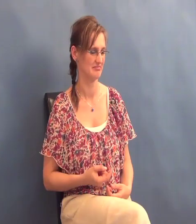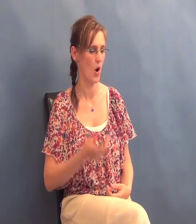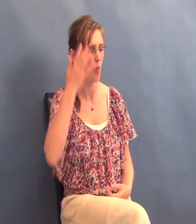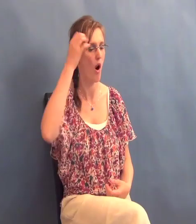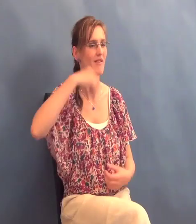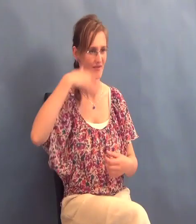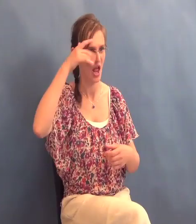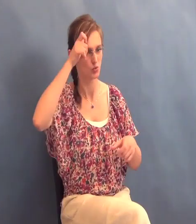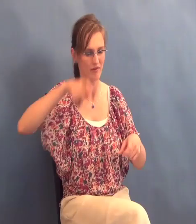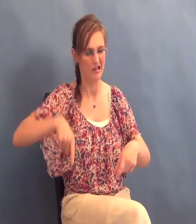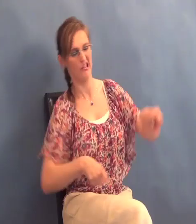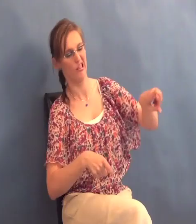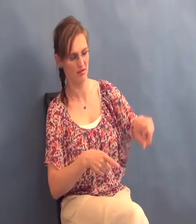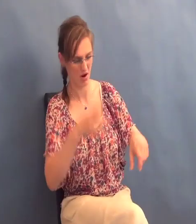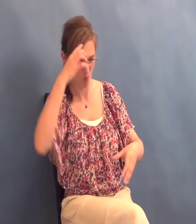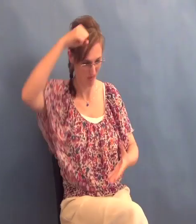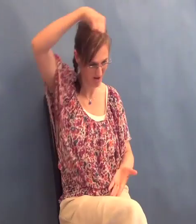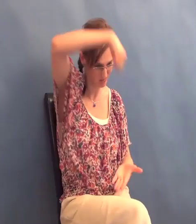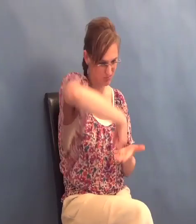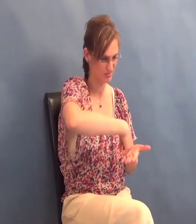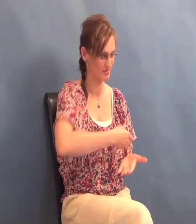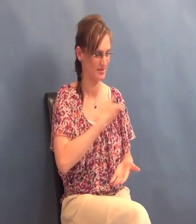Głową... Wiem, że człowiek może się poślizgnąć, ale uderzyć tak głową w ziemię?